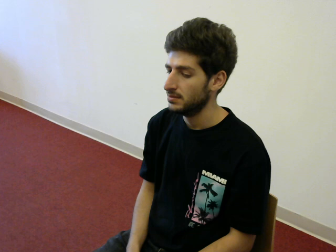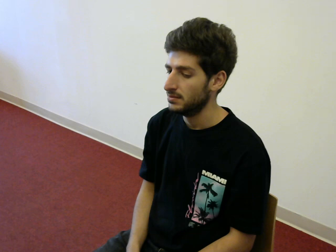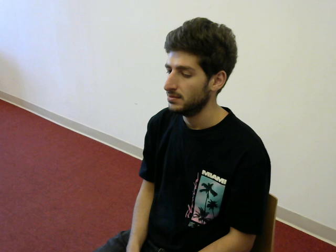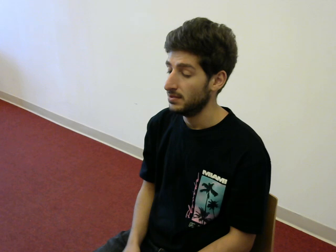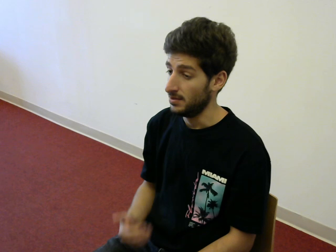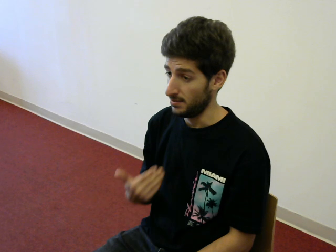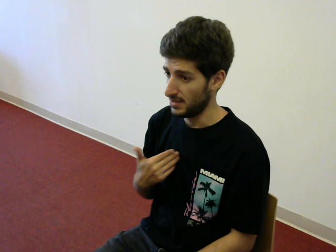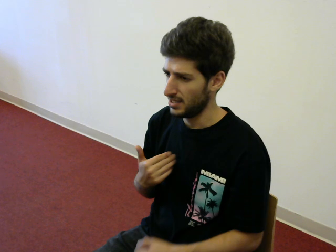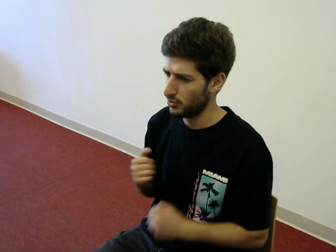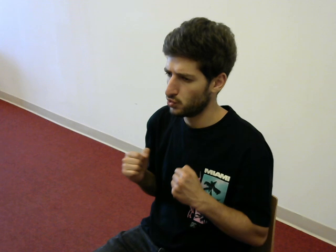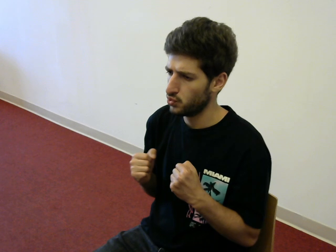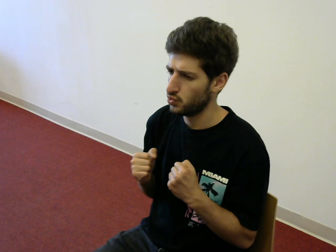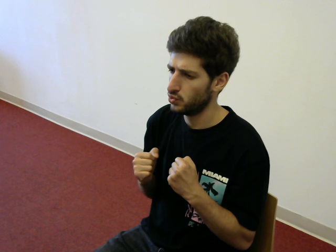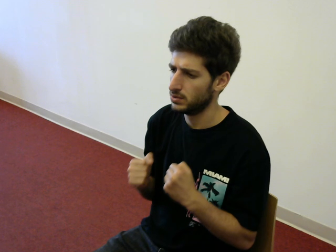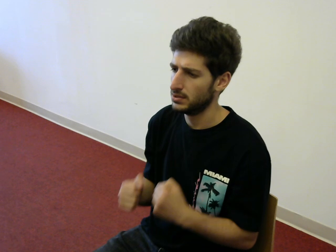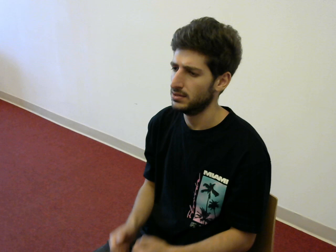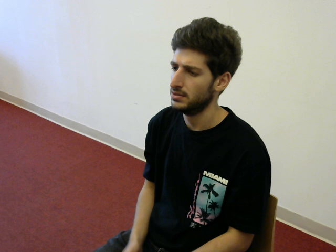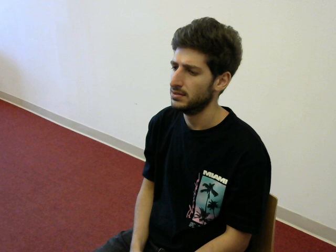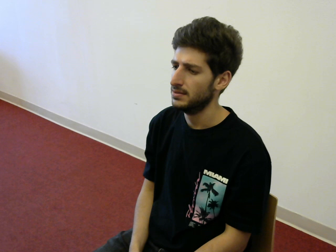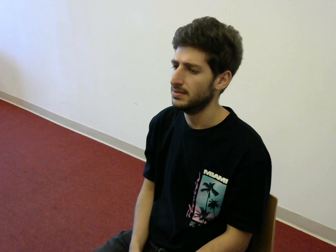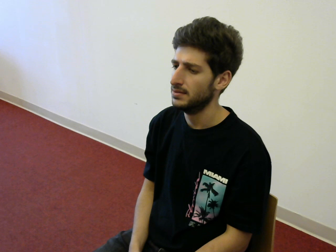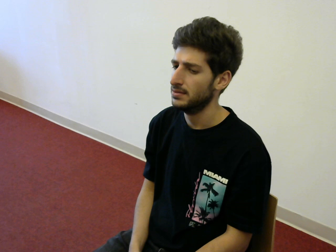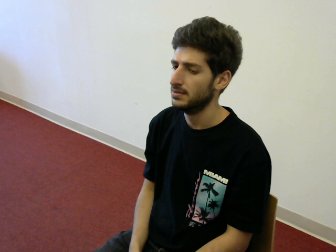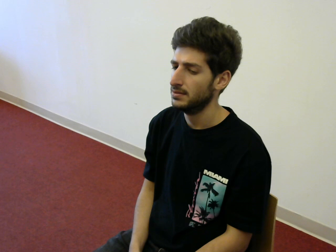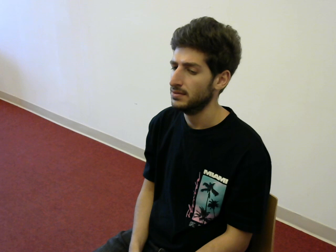Mənə soyuqdur